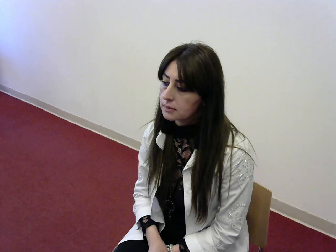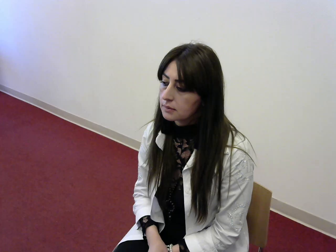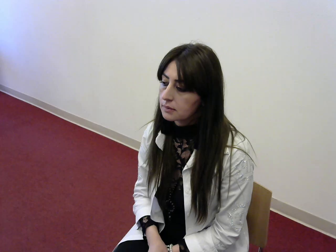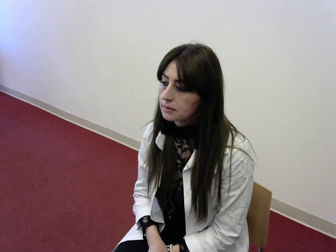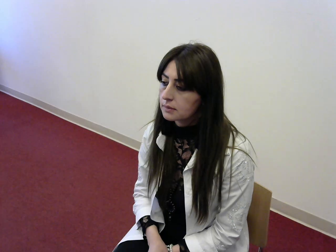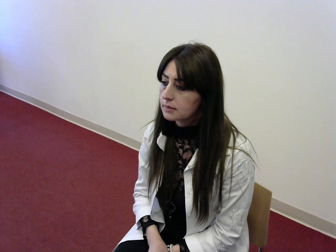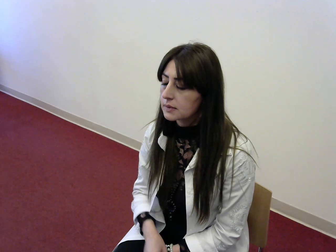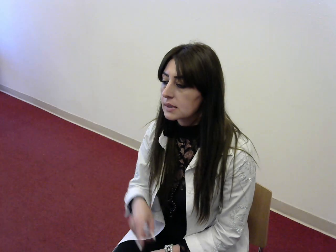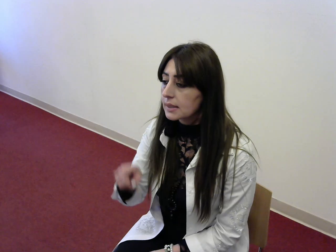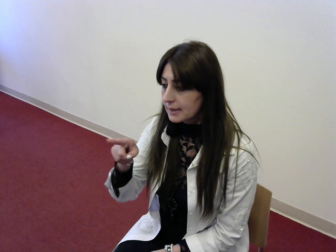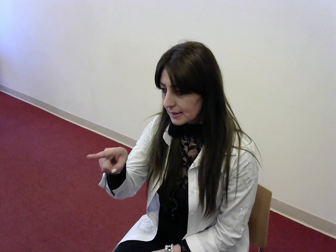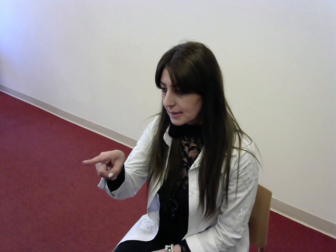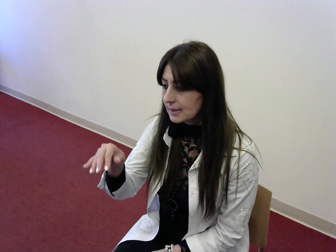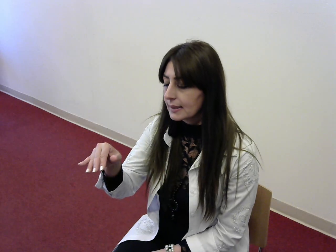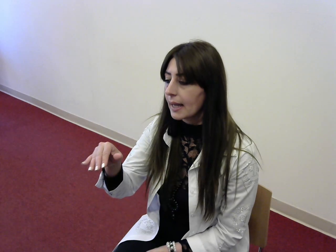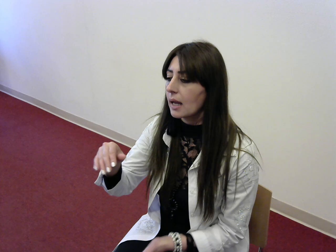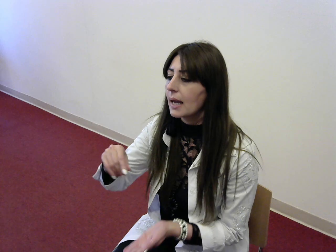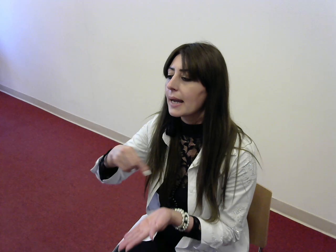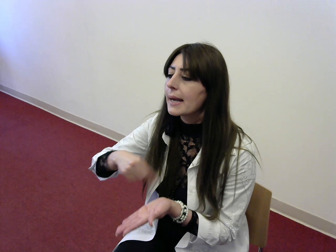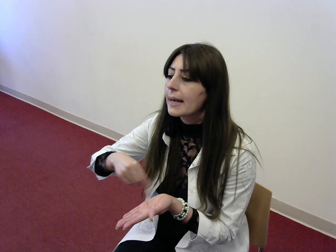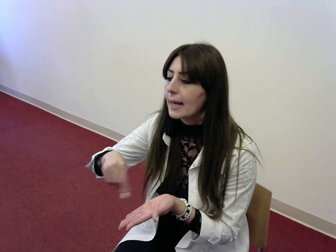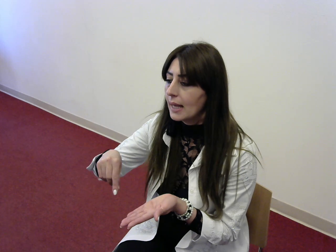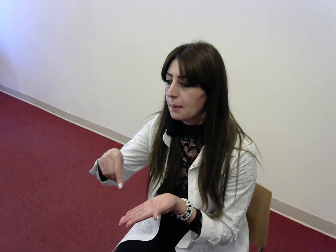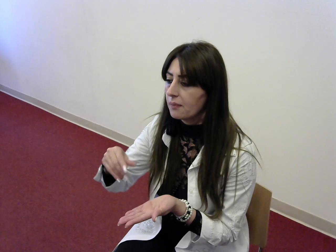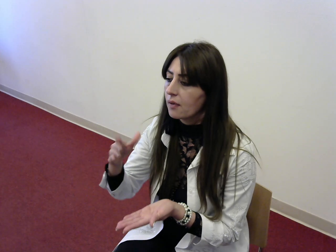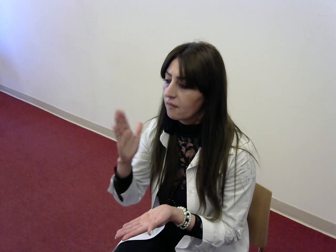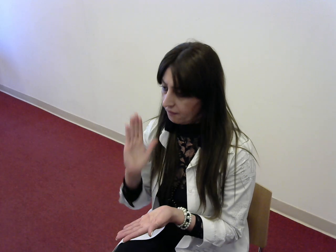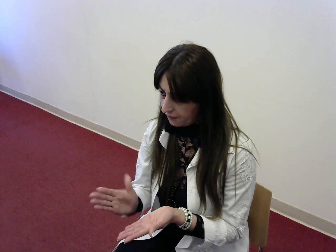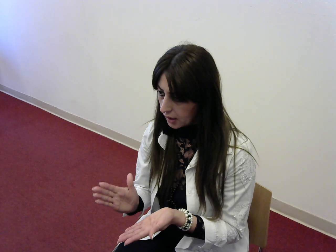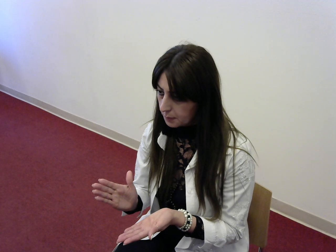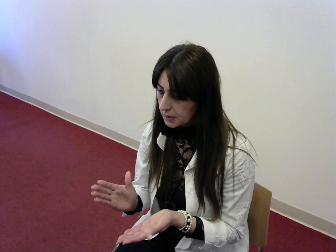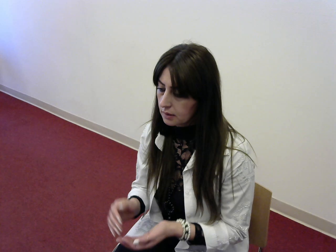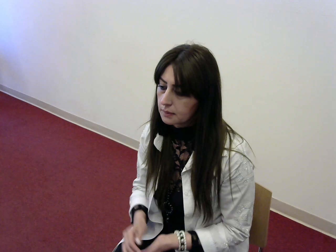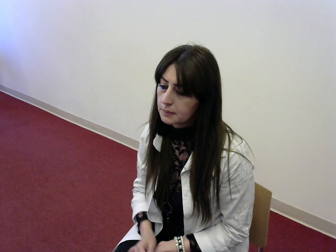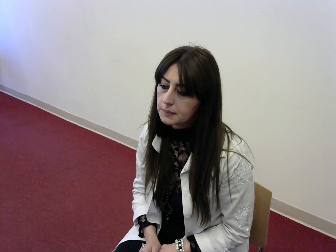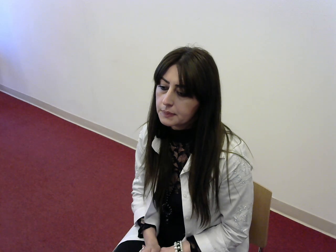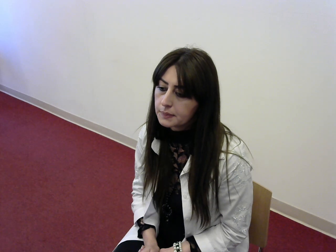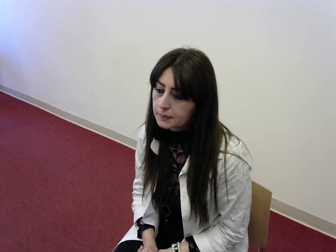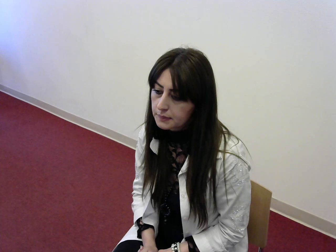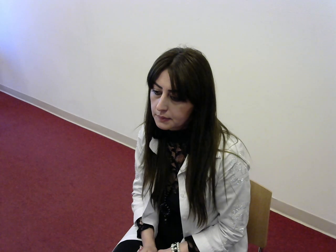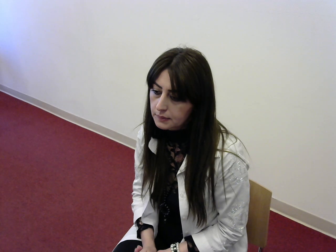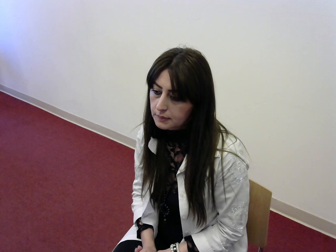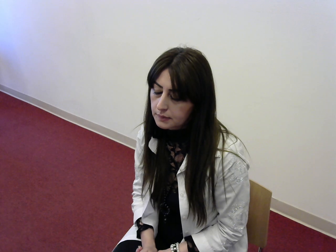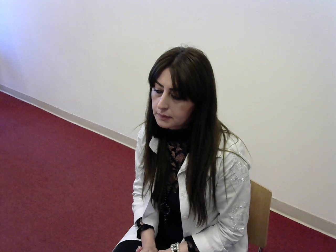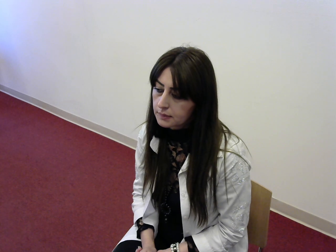Sizdə qələm varmı?